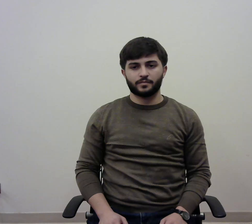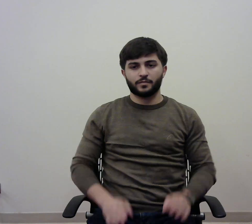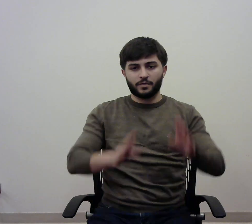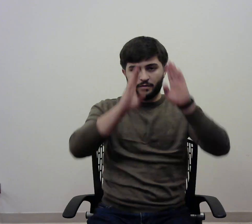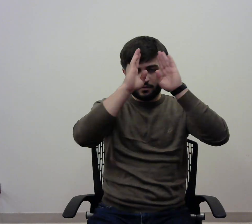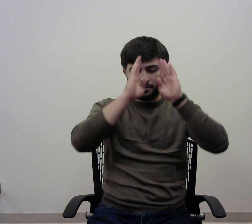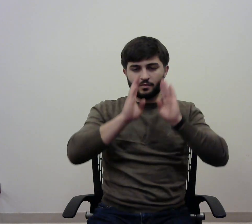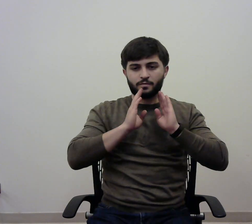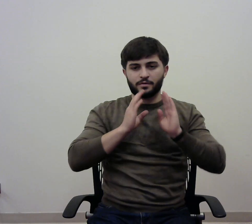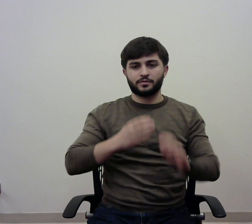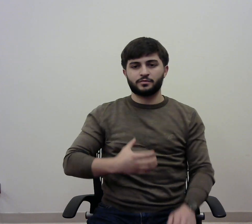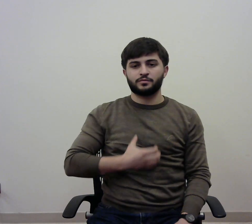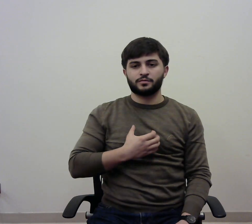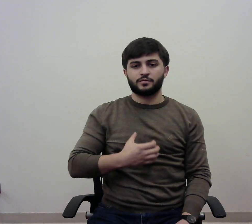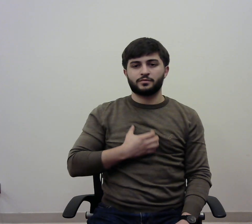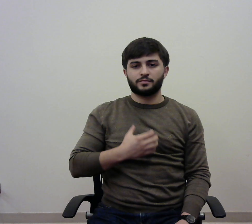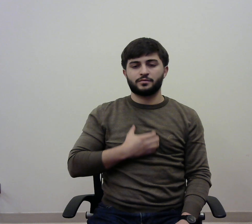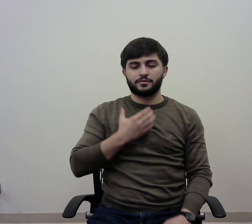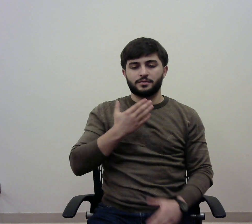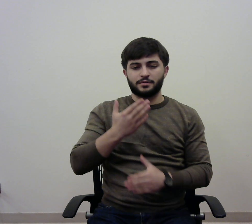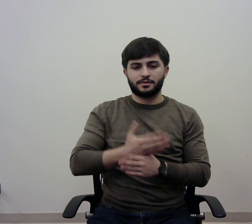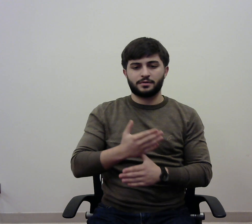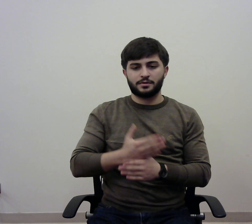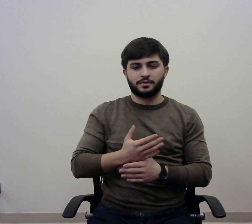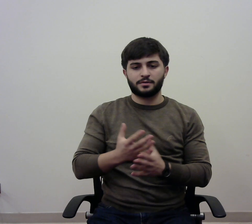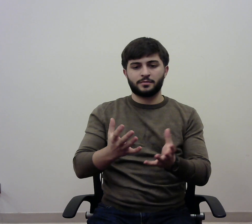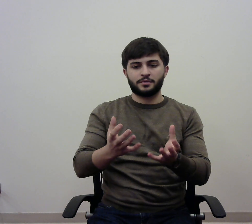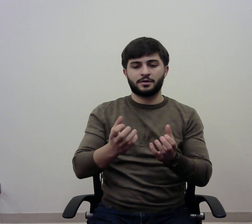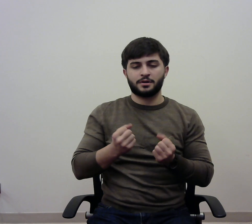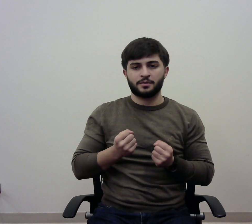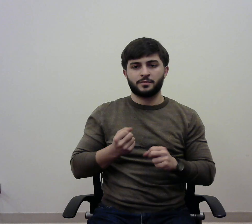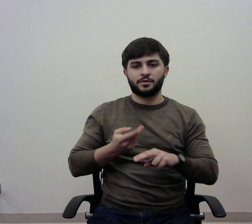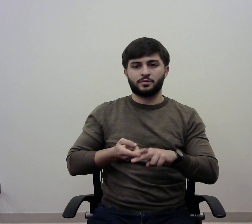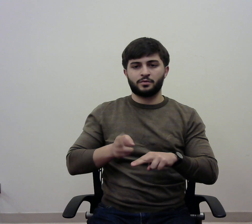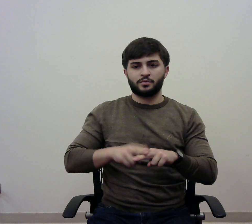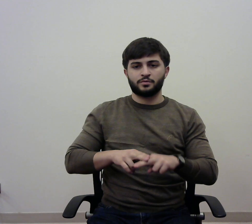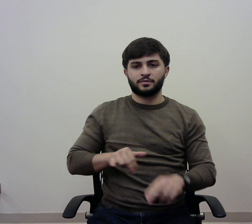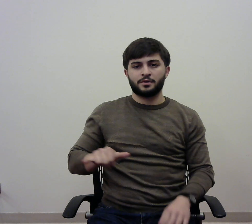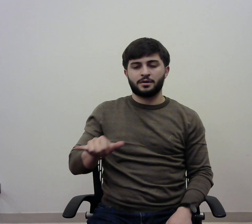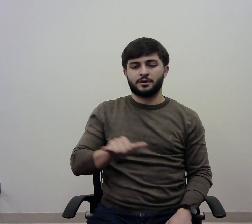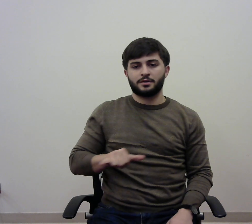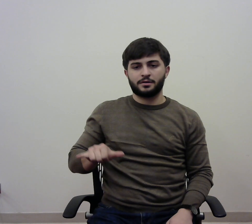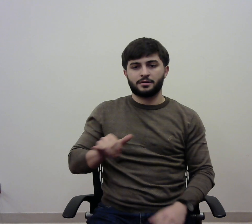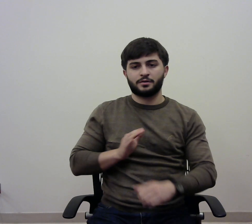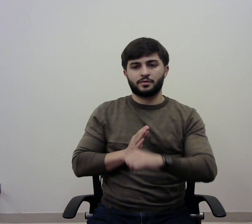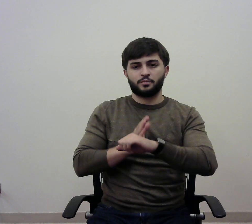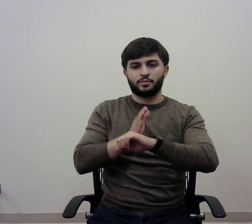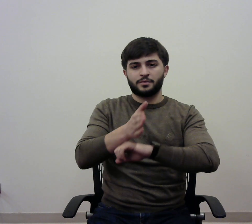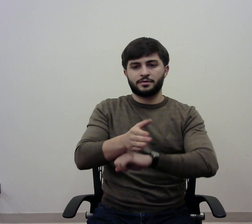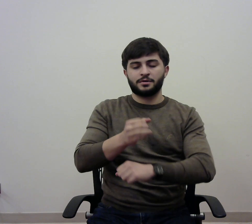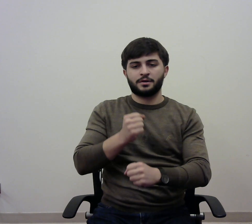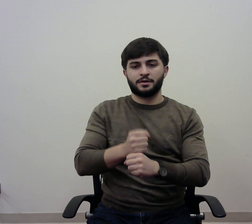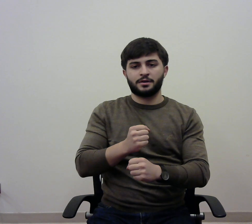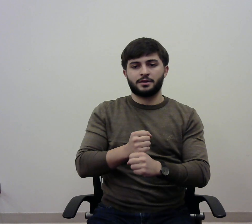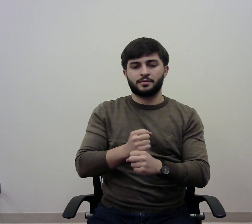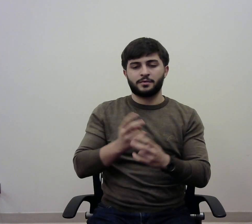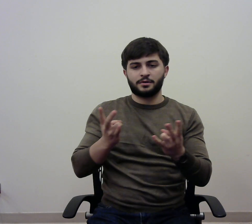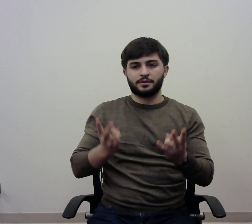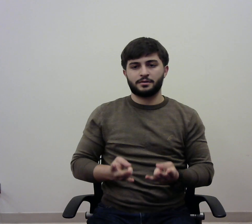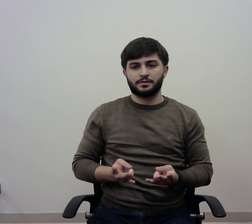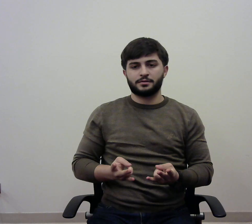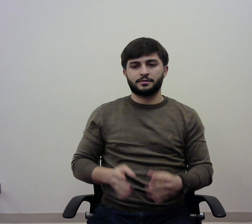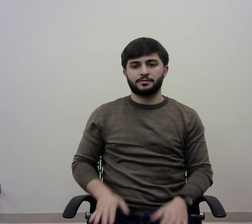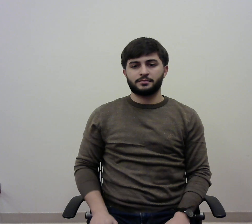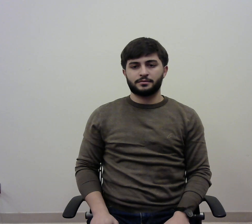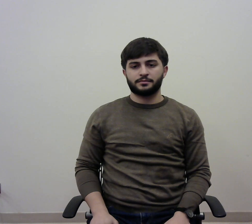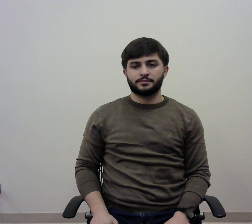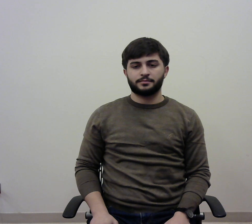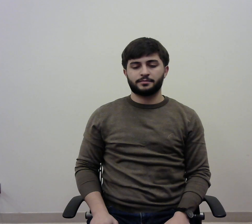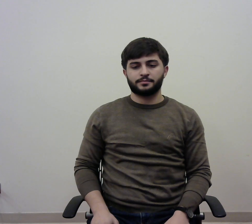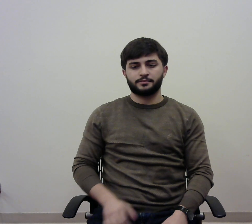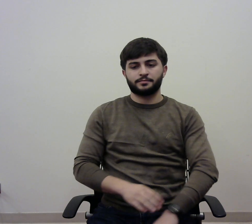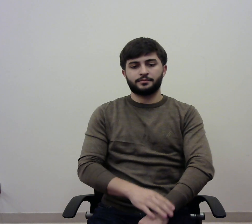Ünvanlı sosial yardım almaq üçün hara müraciət etmək lazımdır